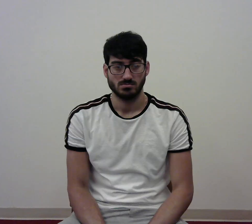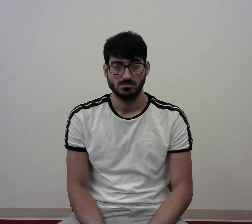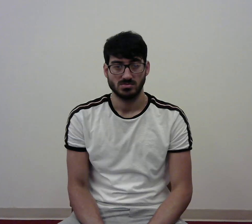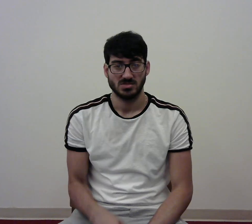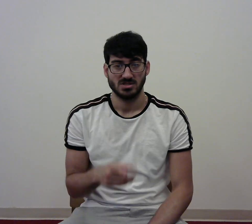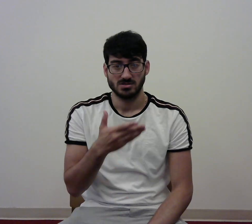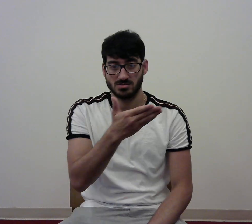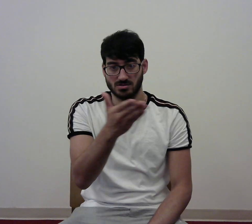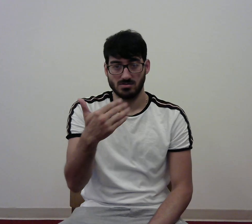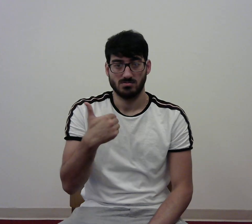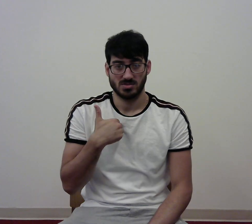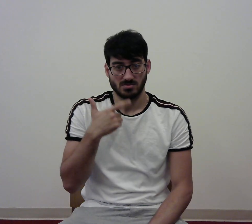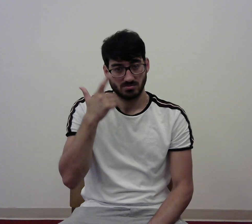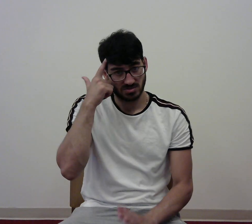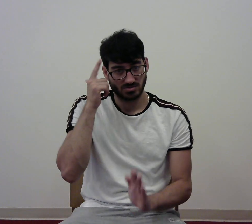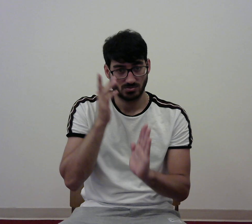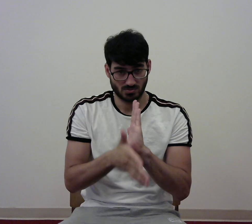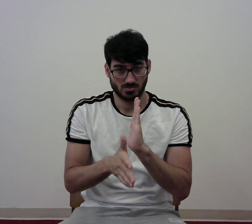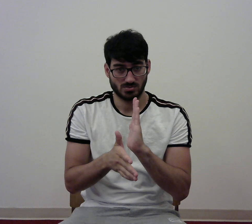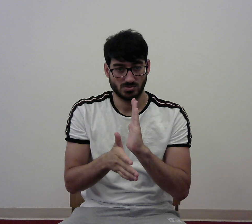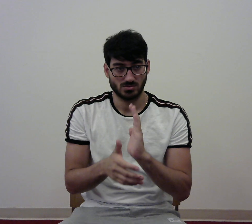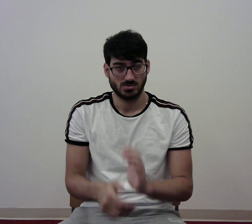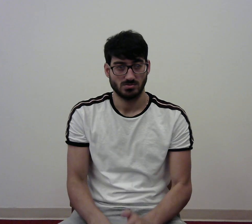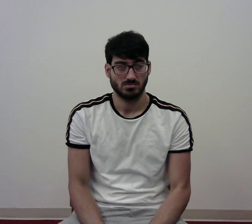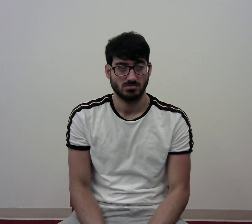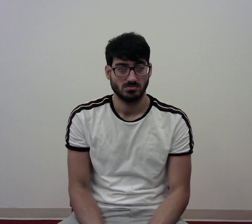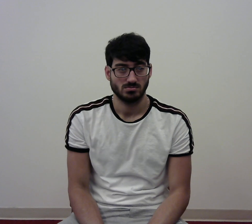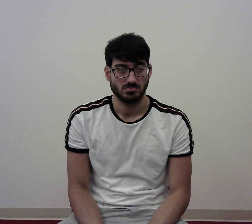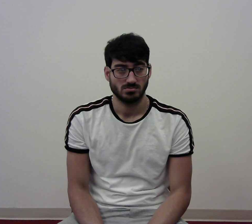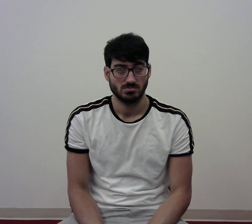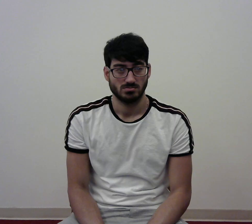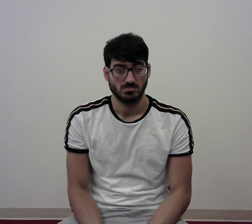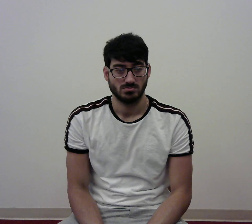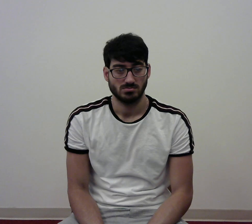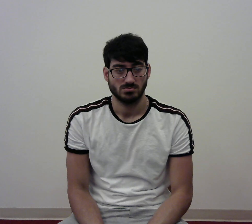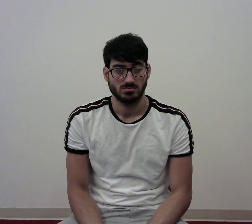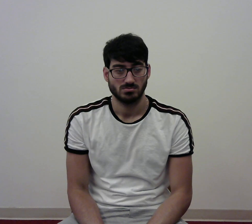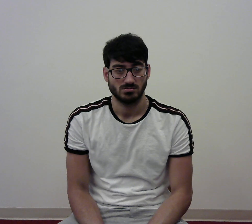Siz məni başa düşürsüz?